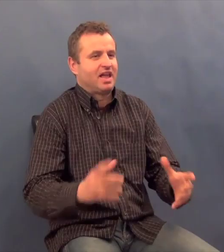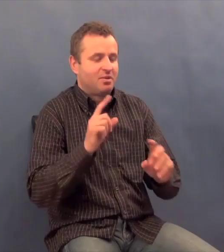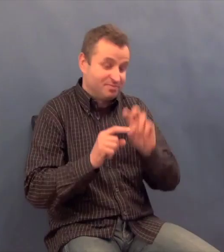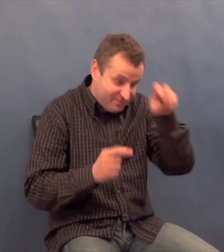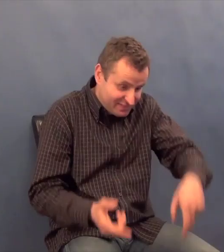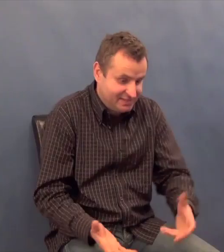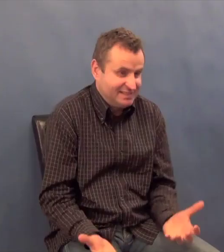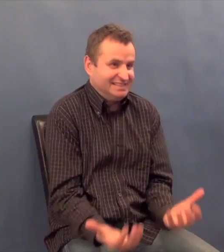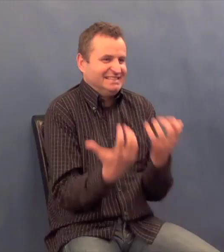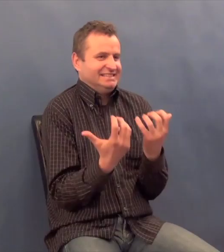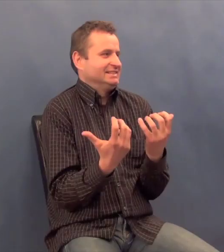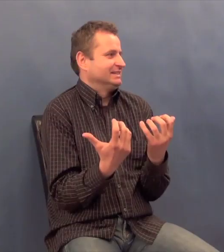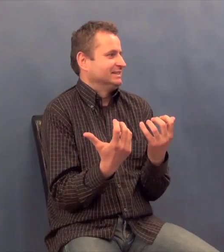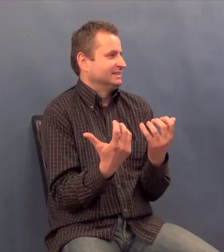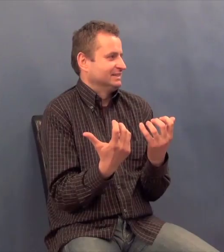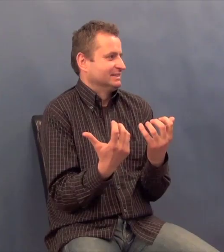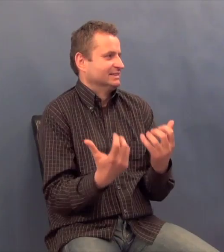Chłopiec wyskakuje za nim i bierze psa na ręce.